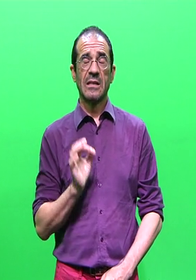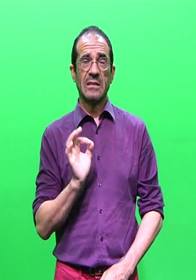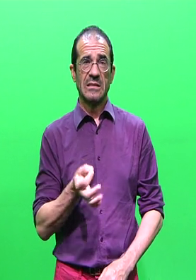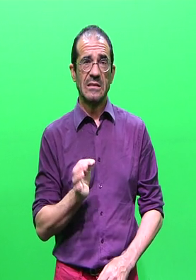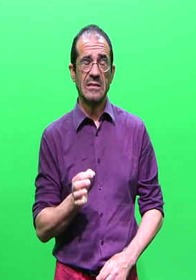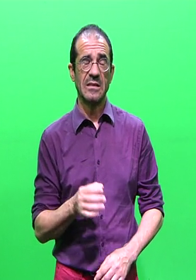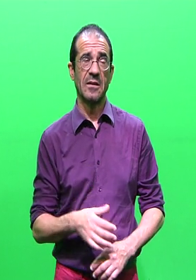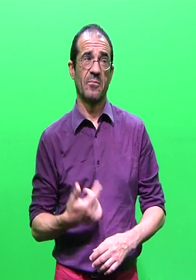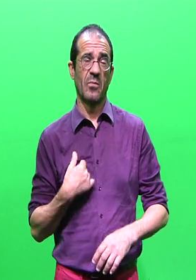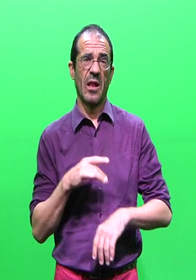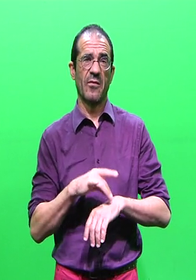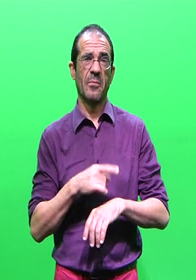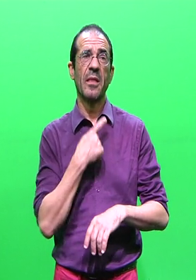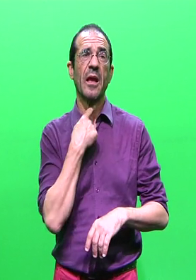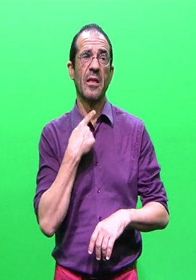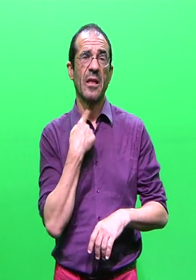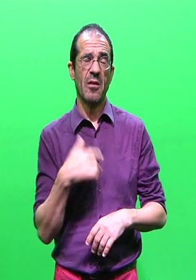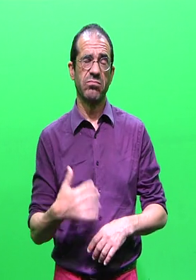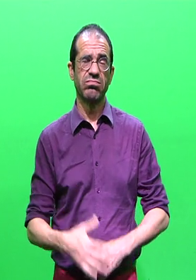Sí, estic malalt, de tiroides.